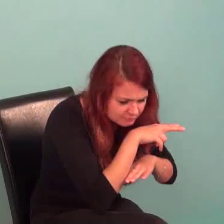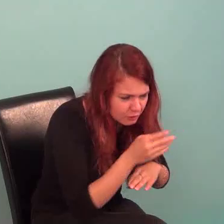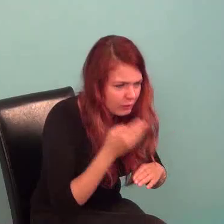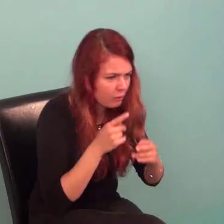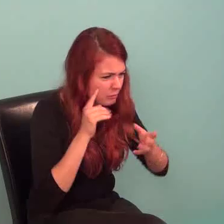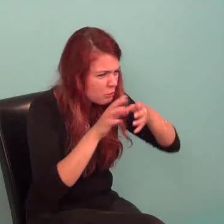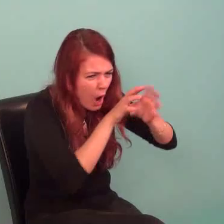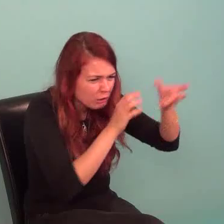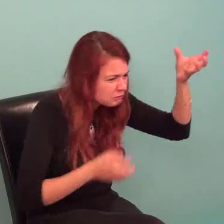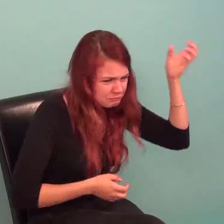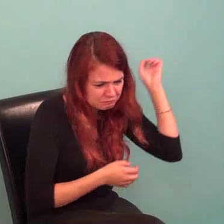Chłopiec wyrzuca słoik.